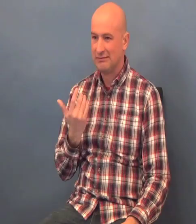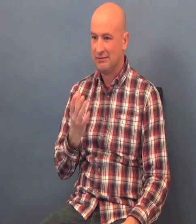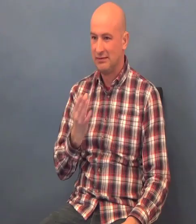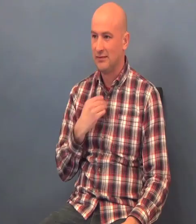Razem ze mną?